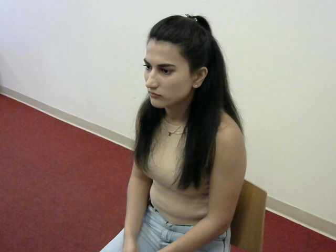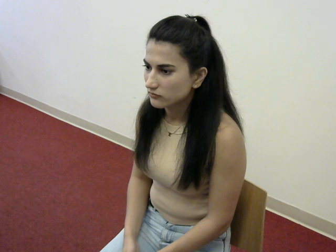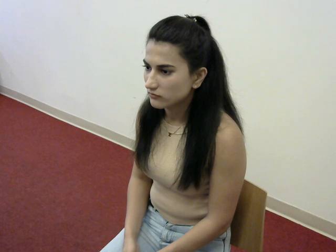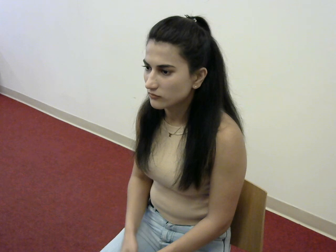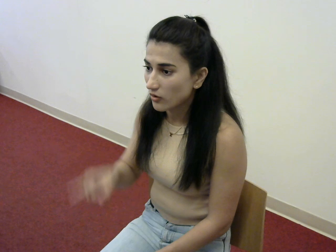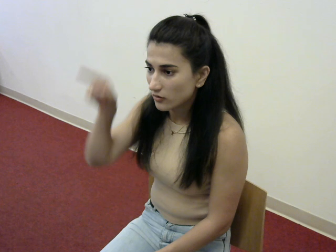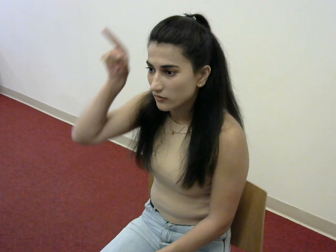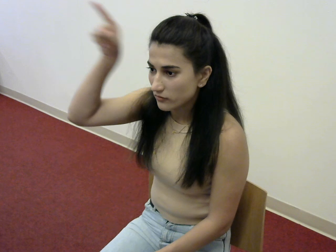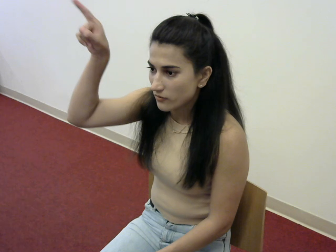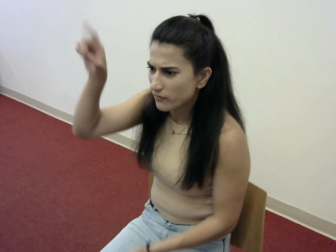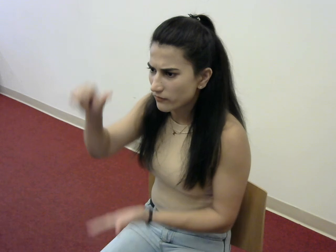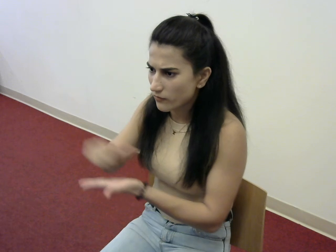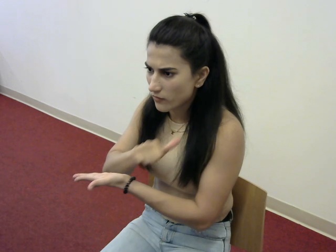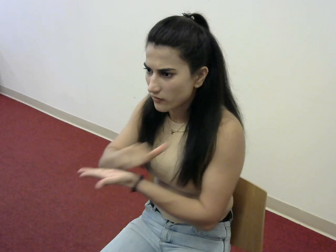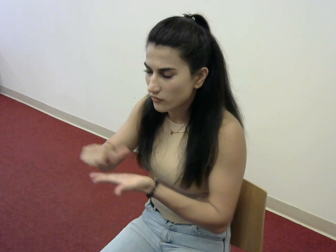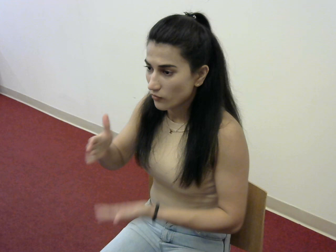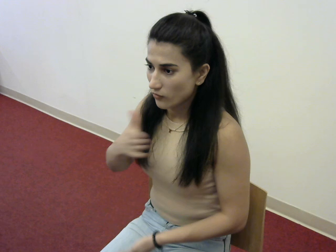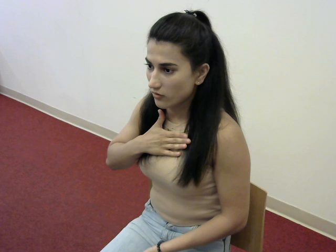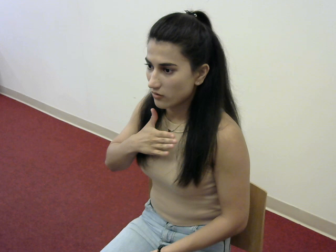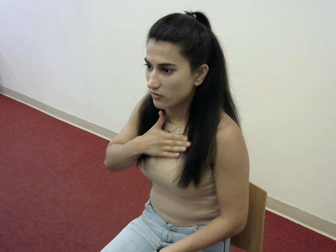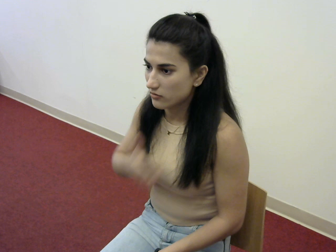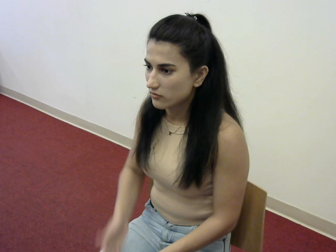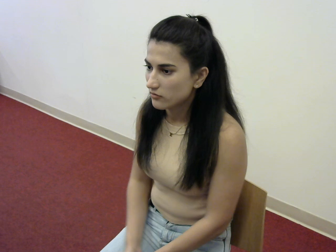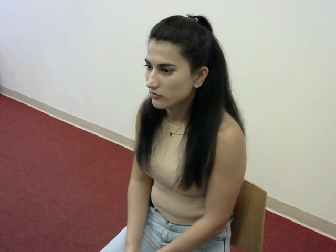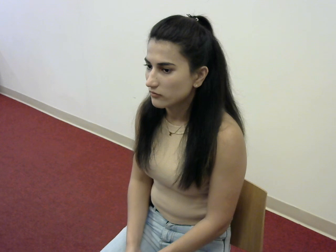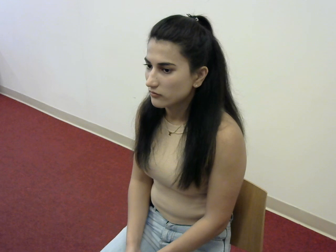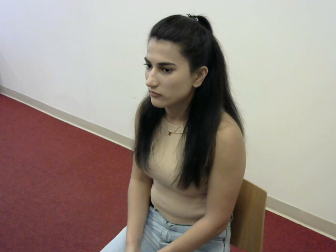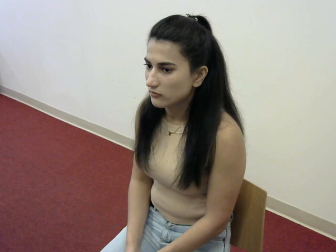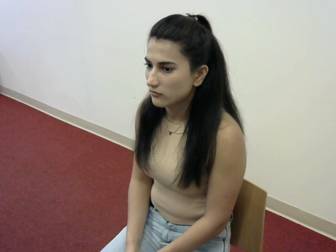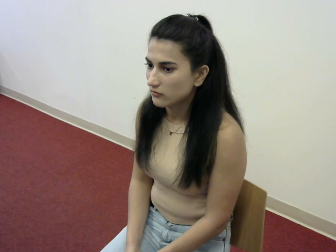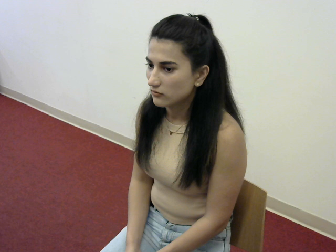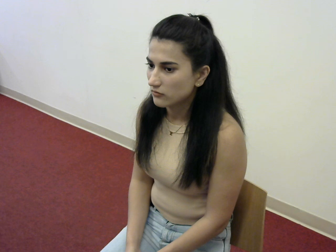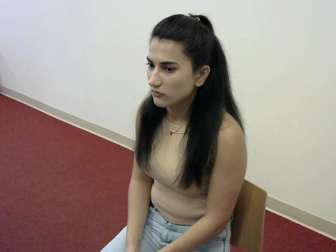Onun sənədləri məndədir